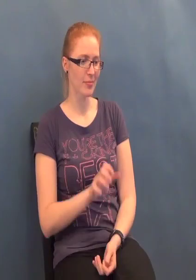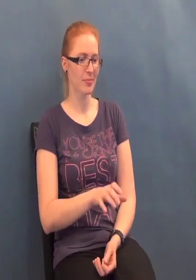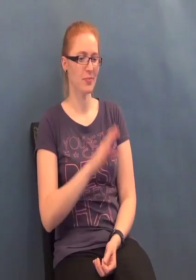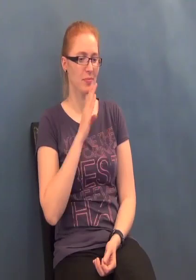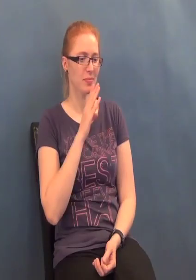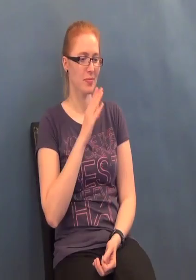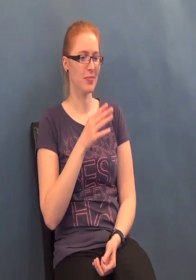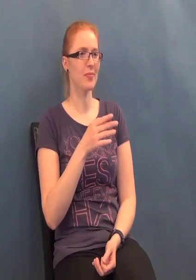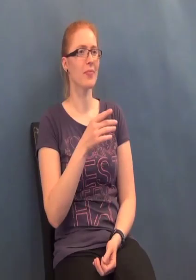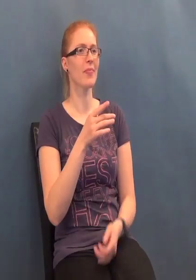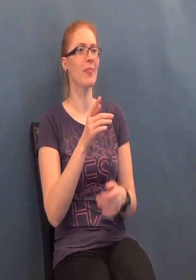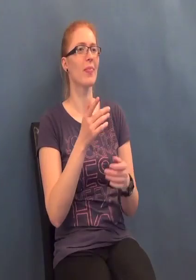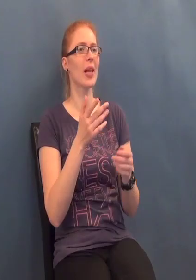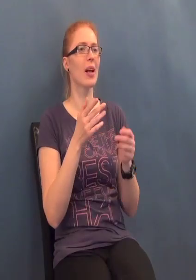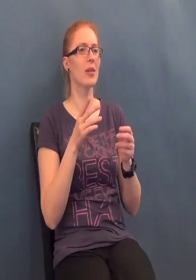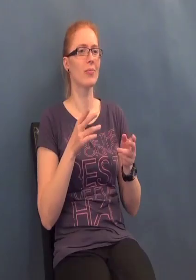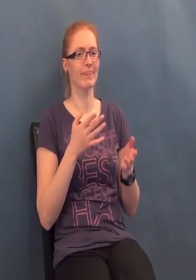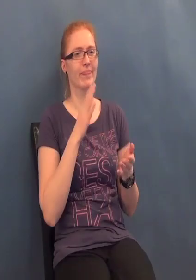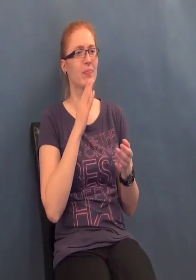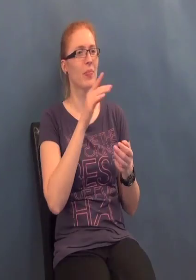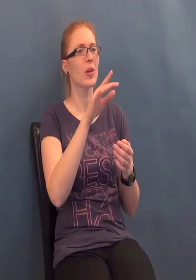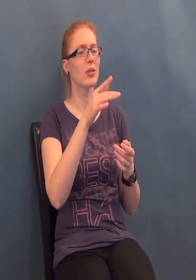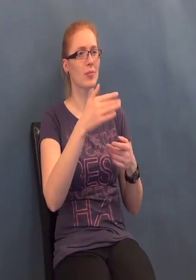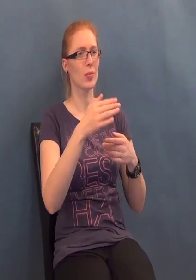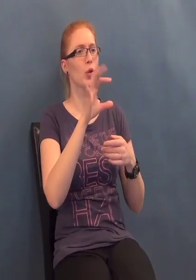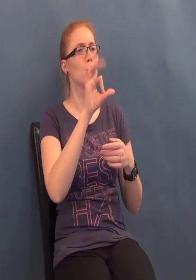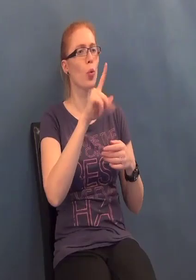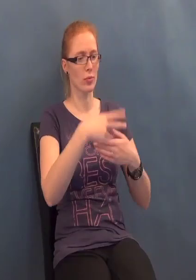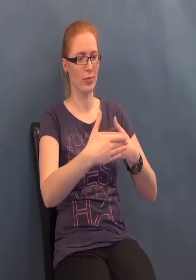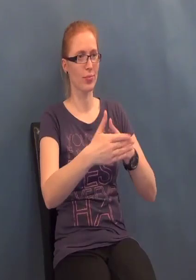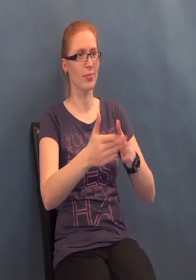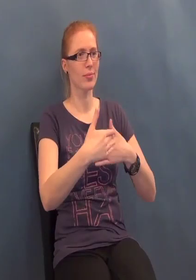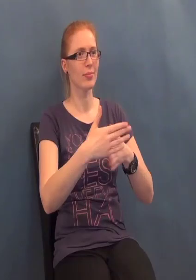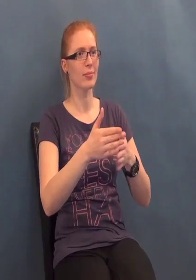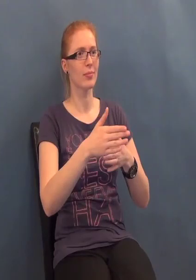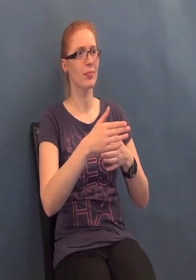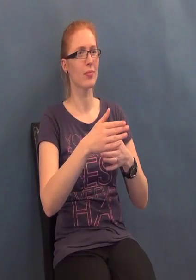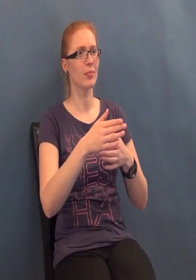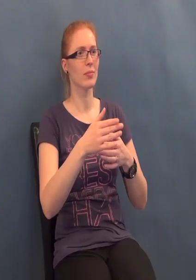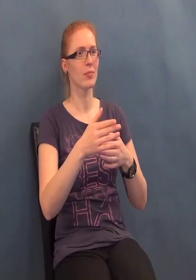To chyba dotyczy... taka śluza.